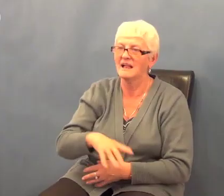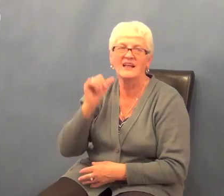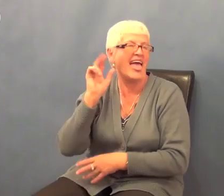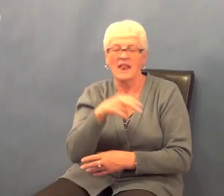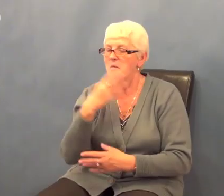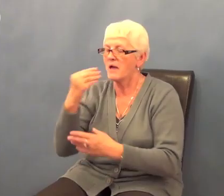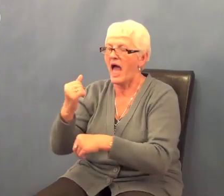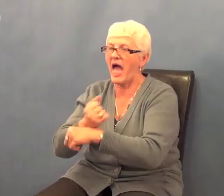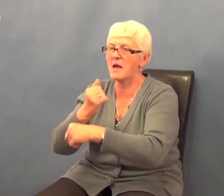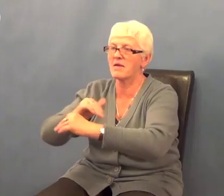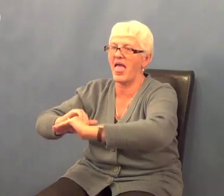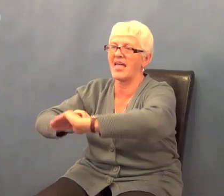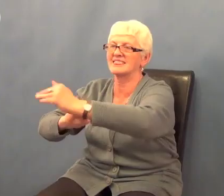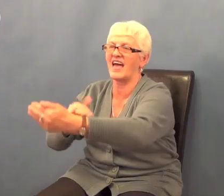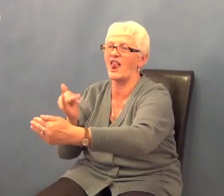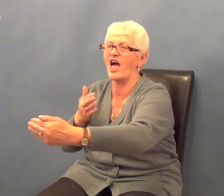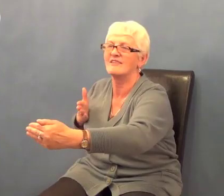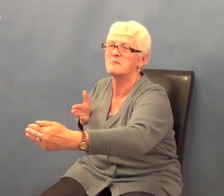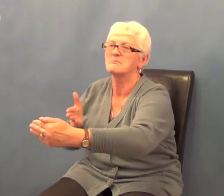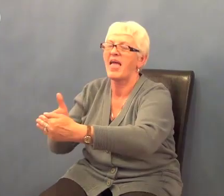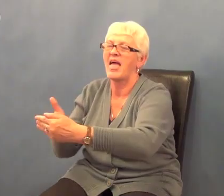Patrzył na dziewczynę i przez to potrąca rowerem o kamień.